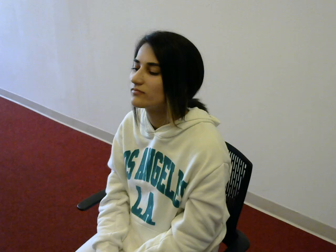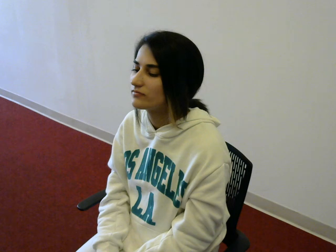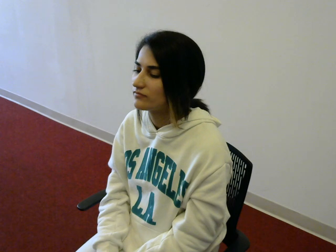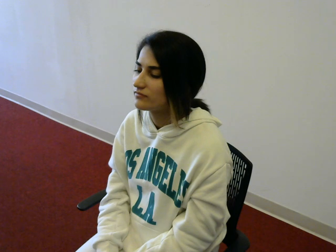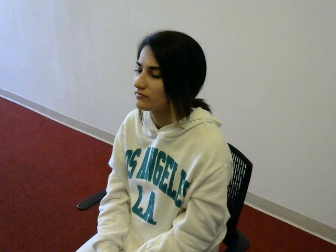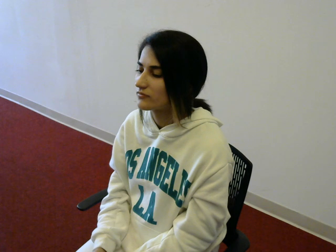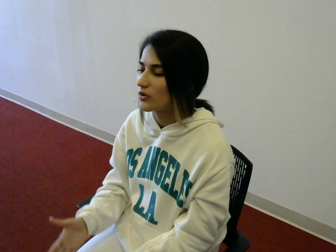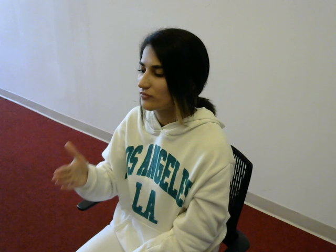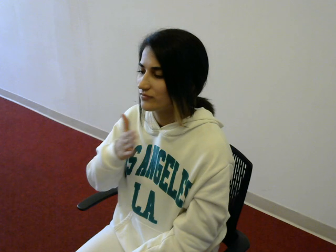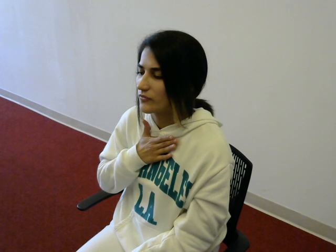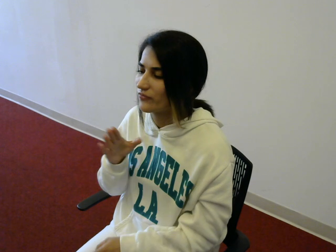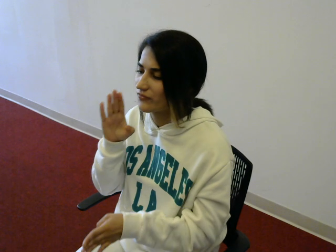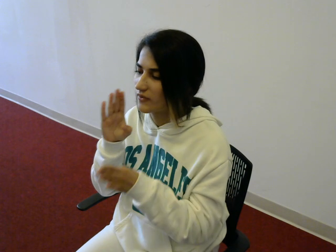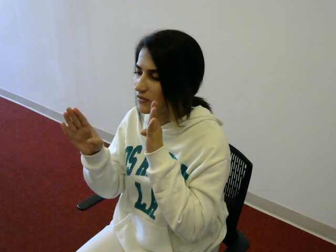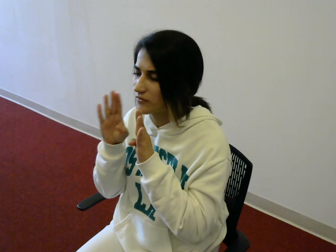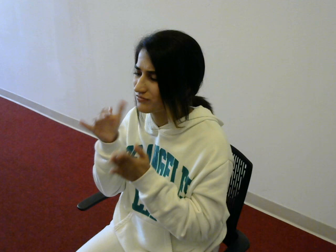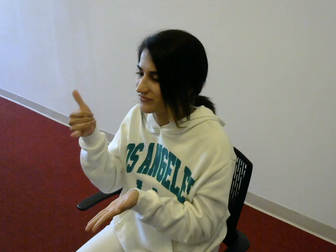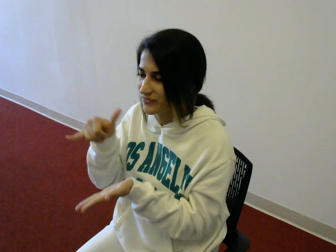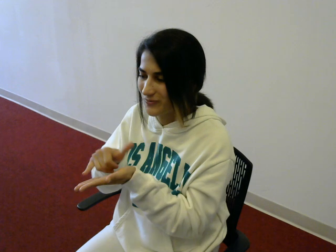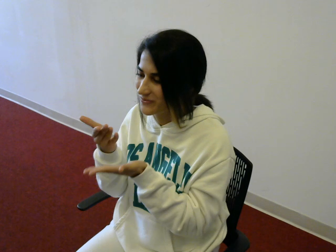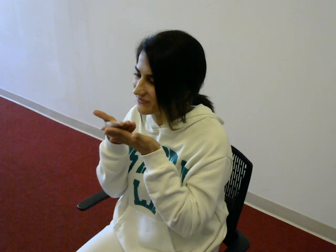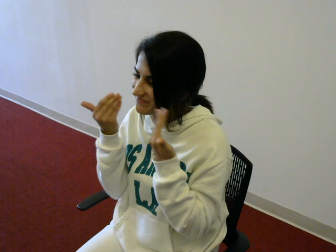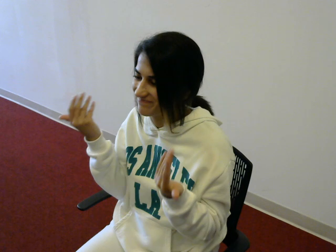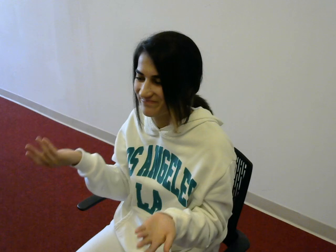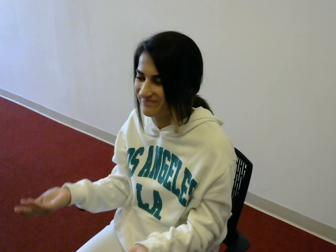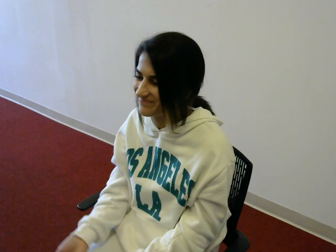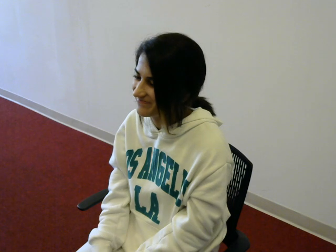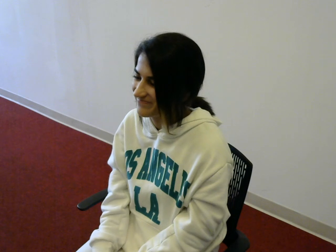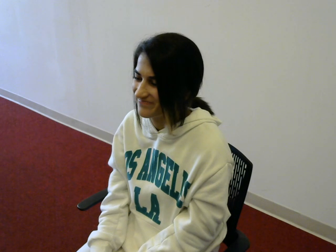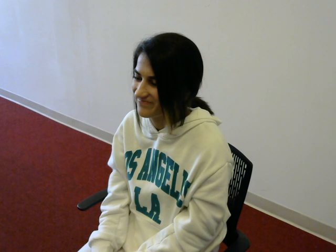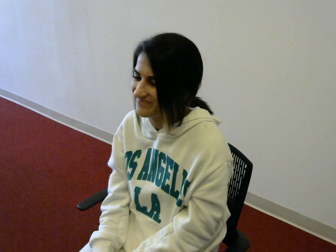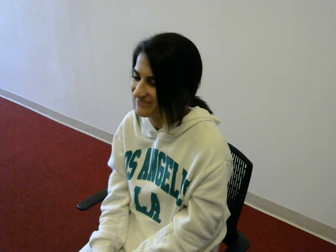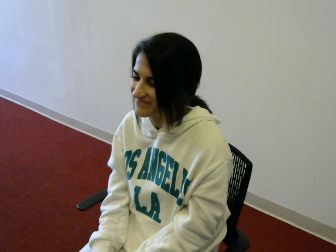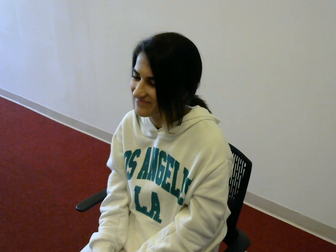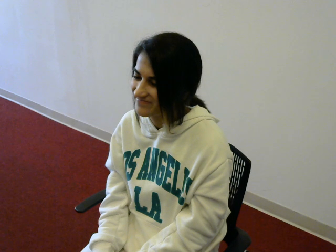Mənim Facebook hesabım yoxdur